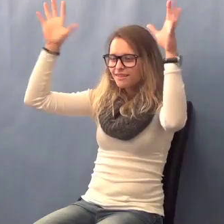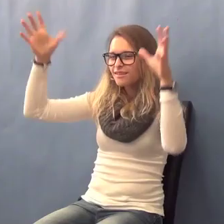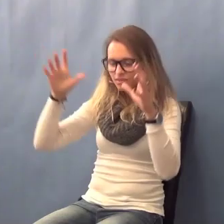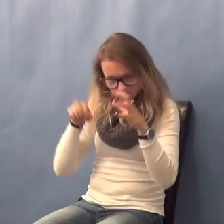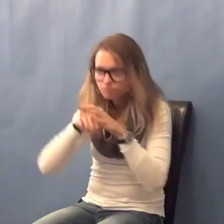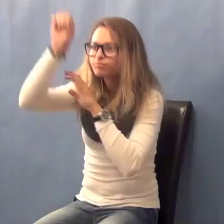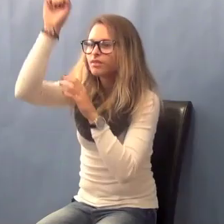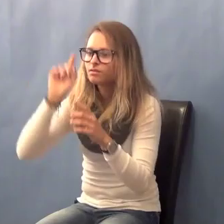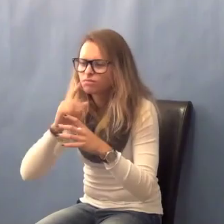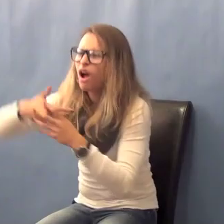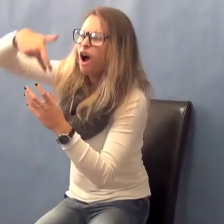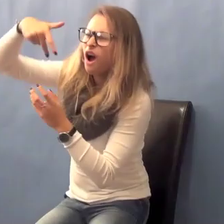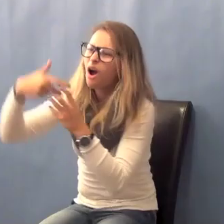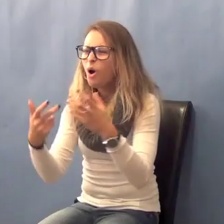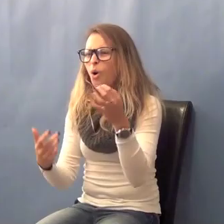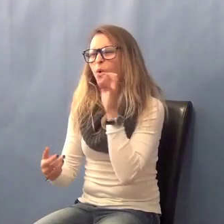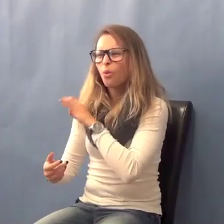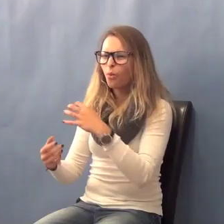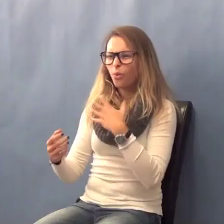Jeleń się podniósł, chłopiec uderzył się o rogi.